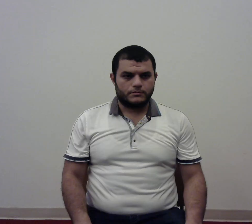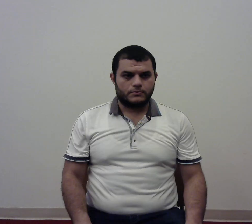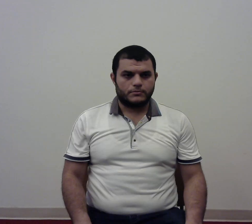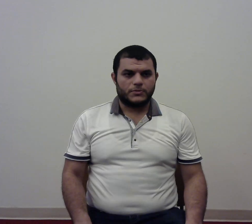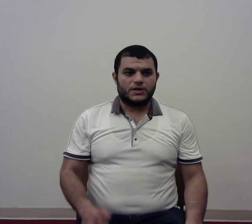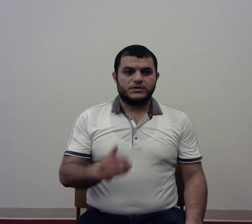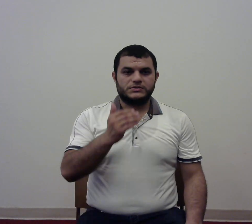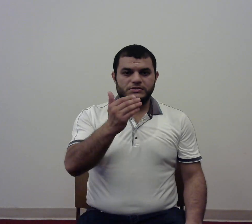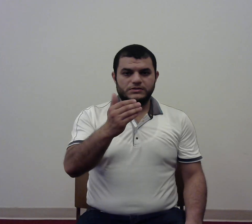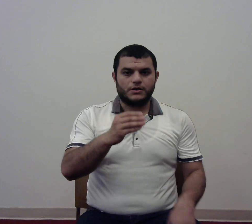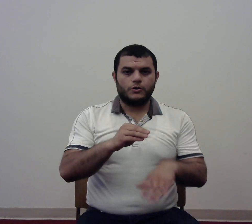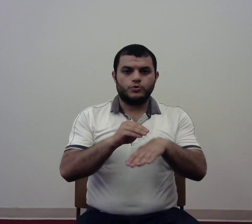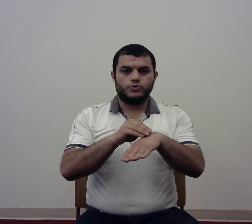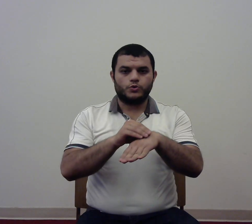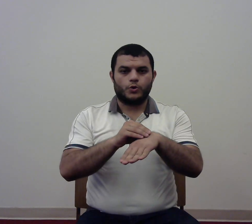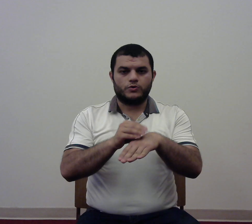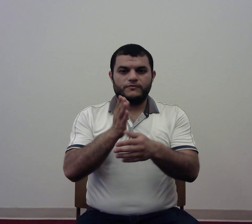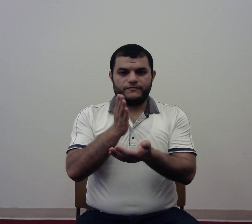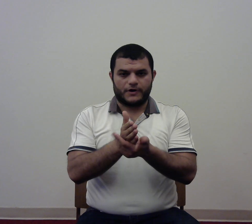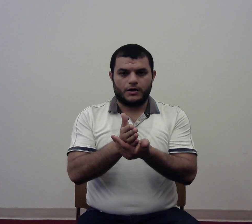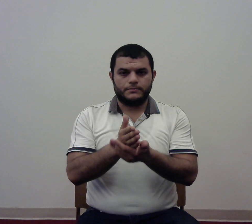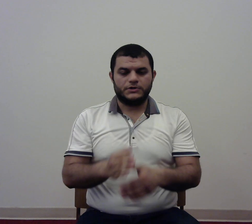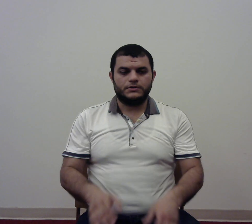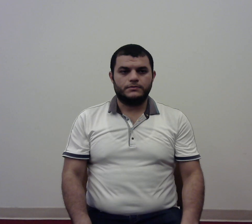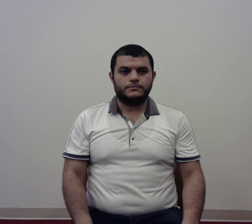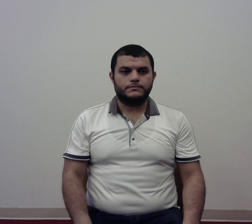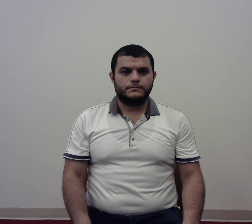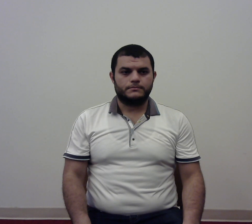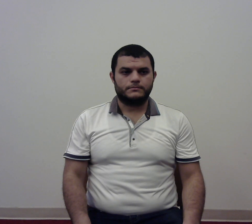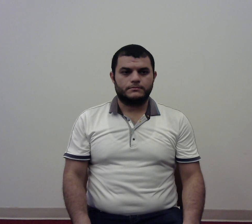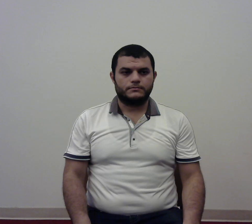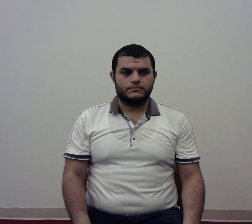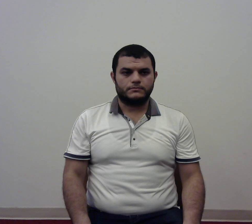Sizdə yod varmı?